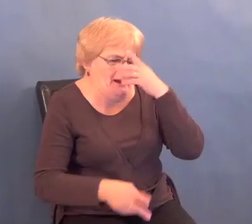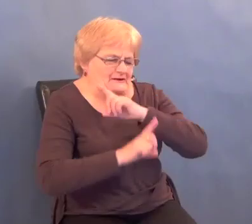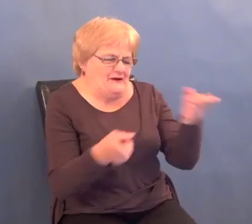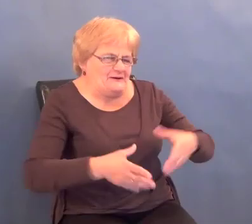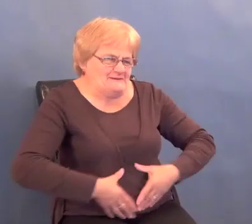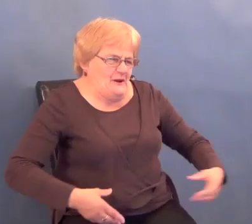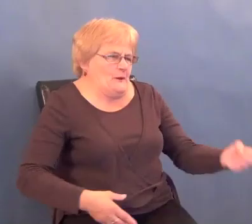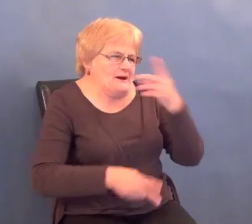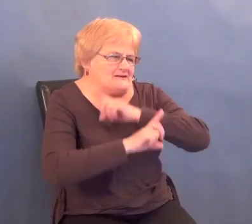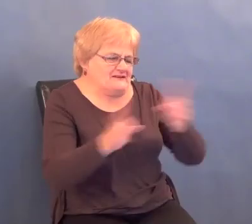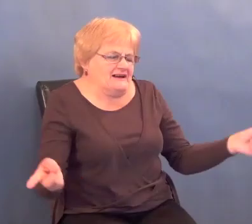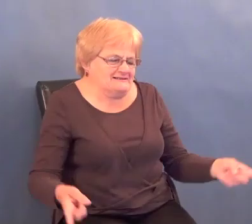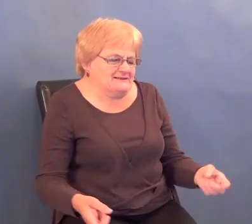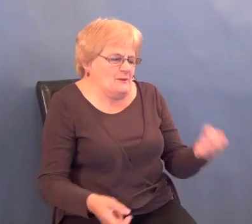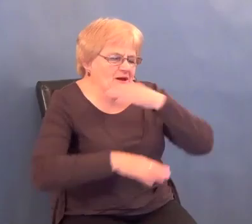Nie wolno się opalać w majtkach.